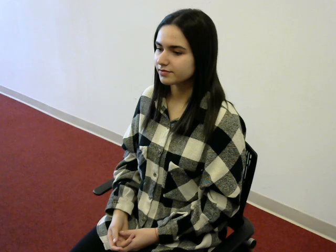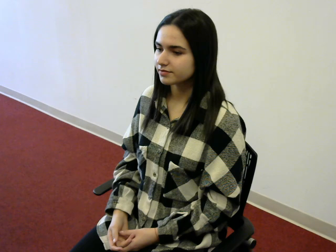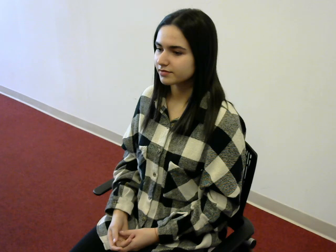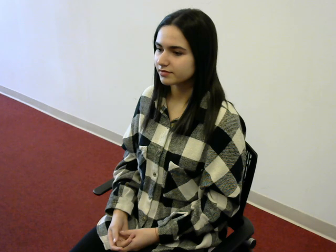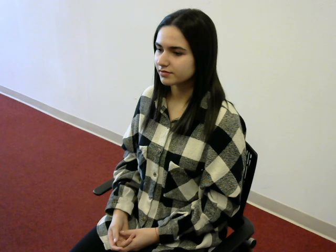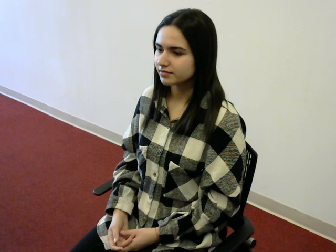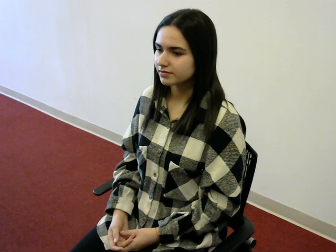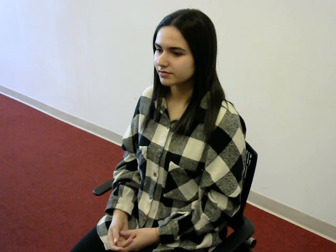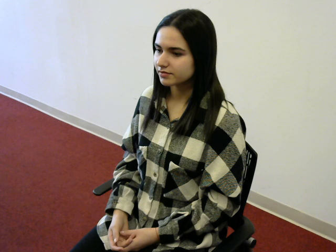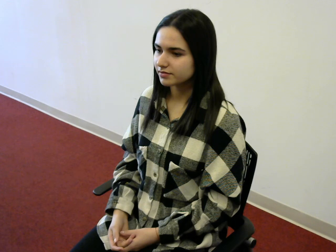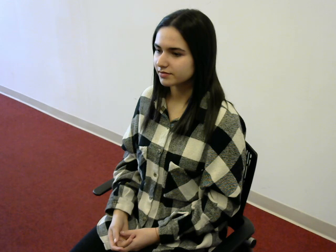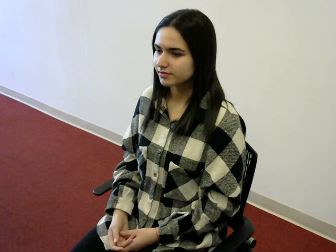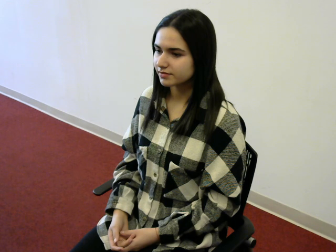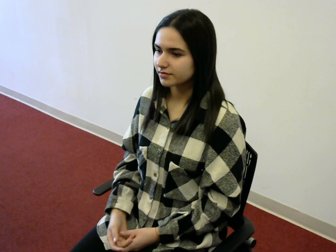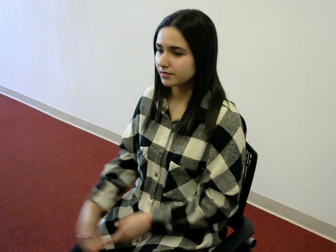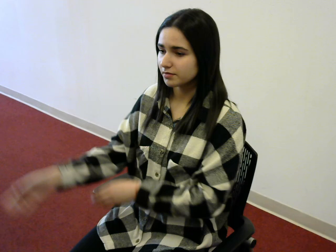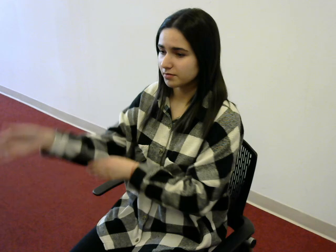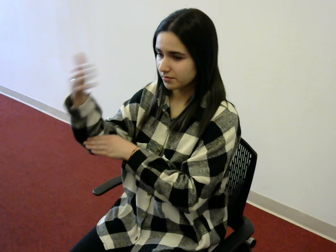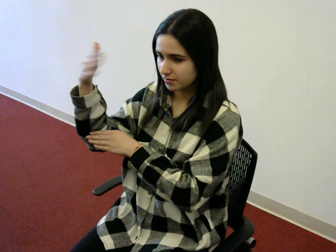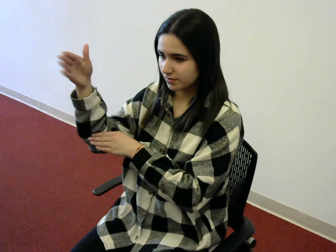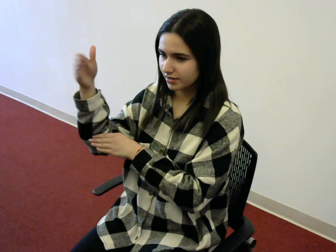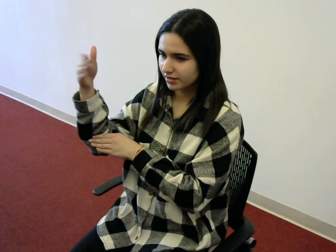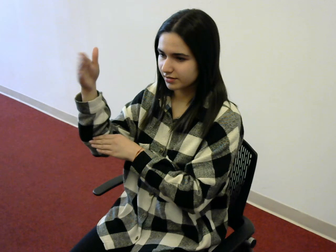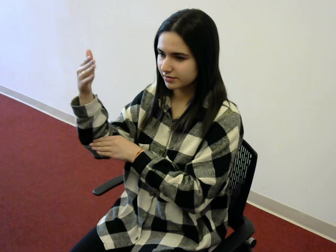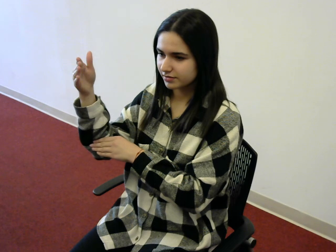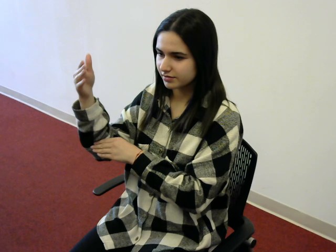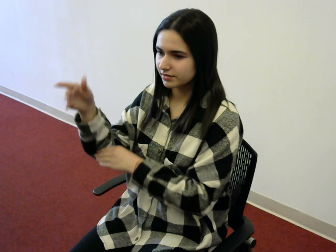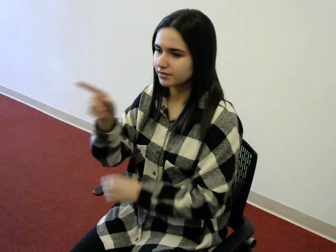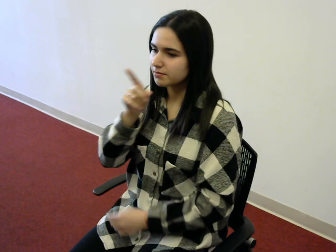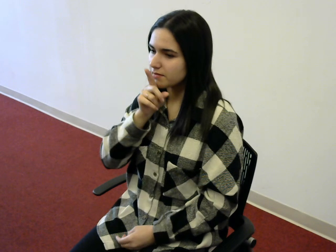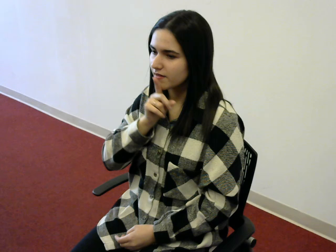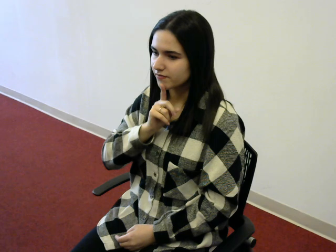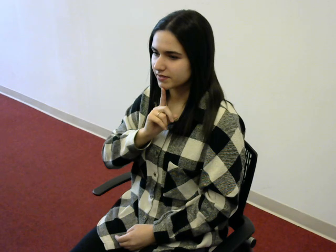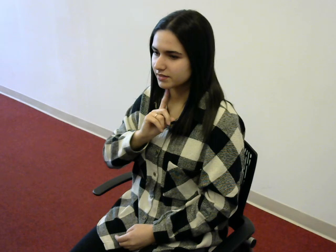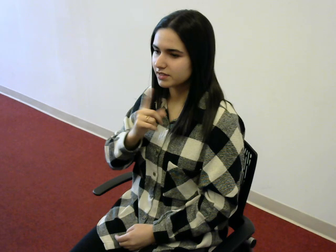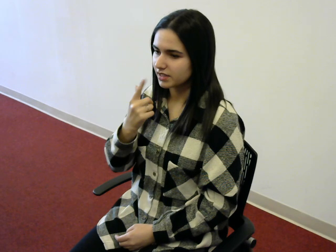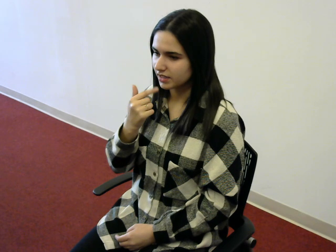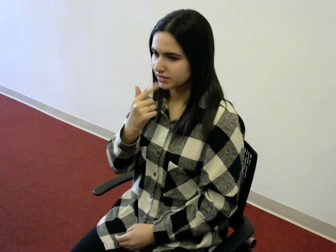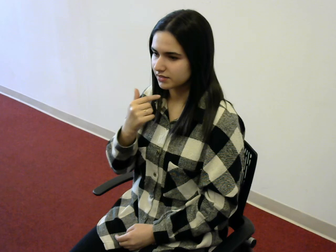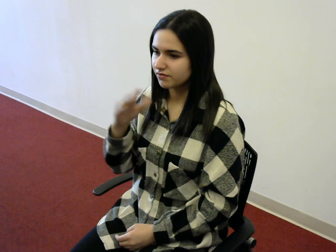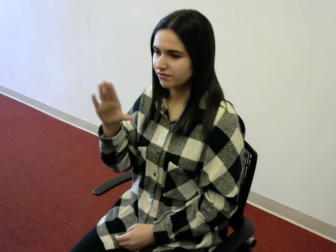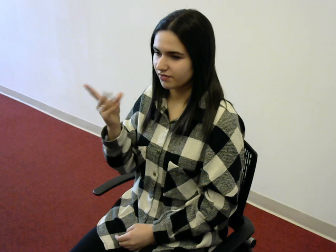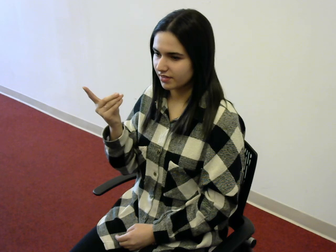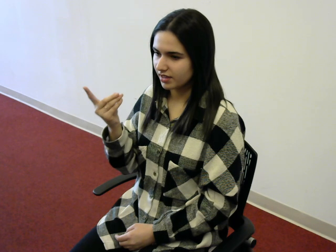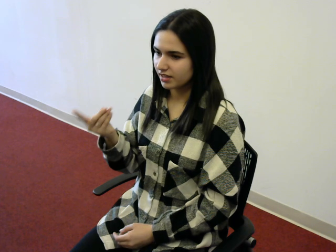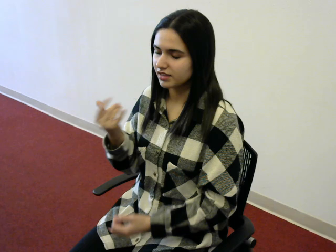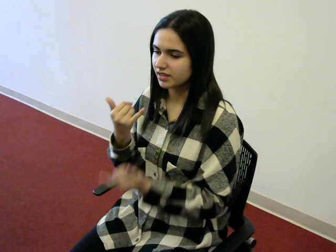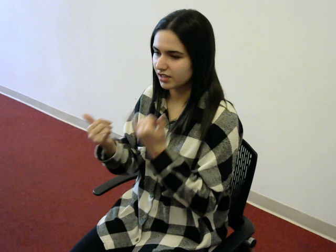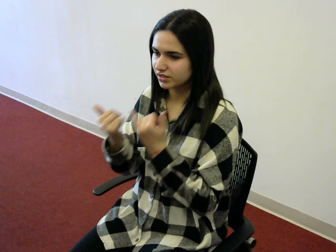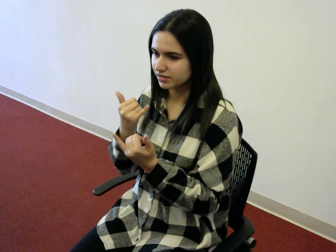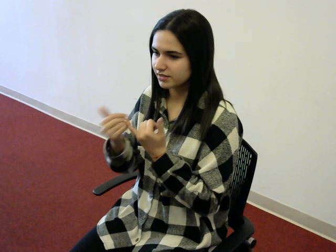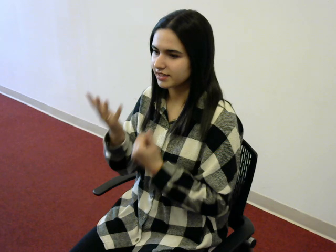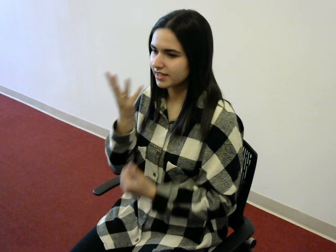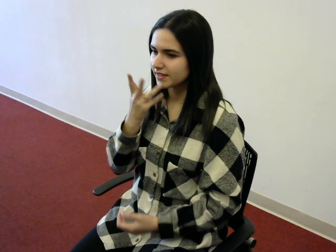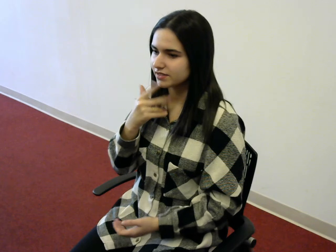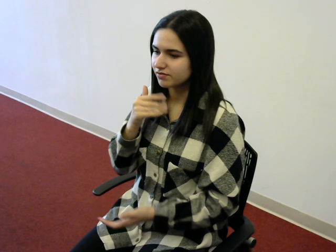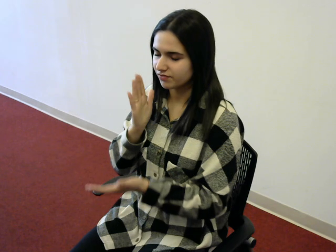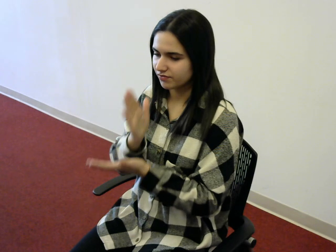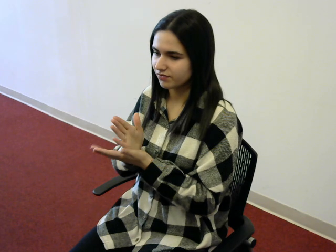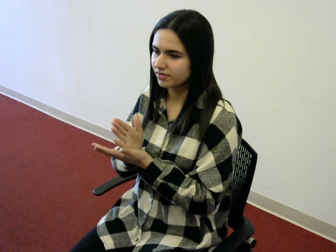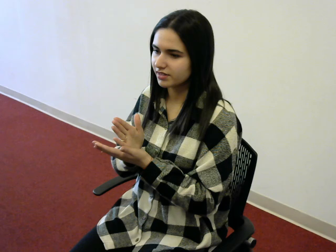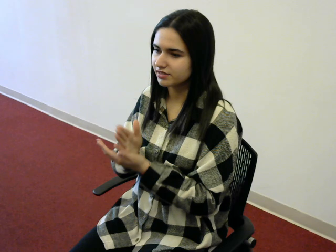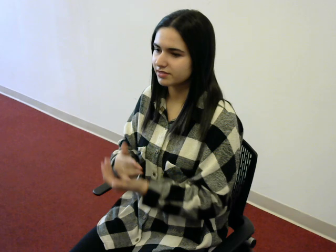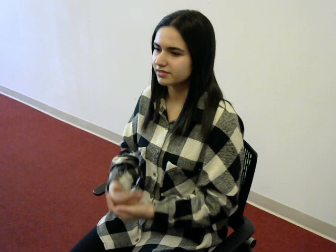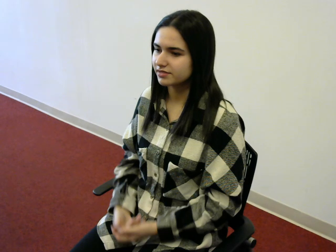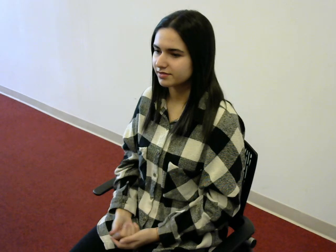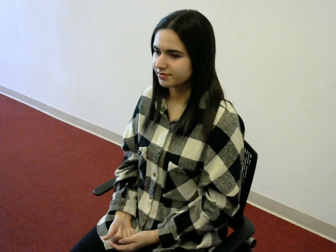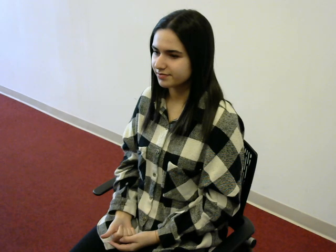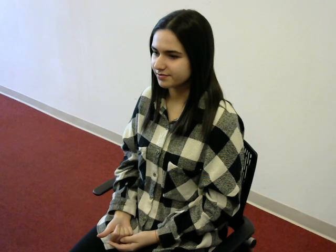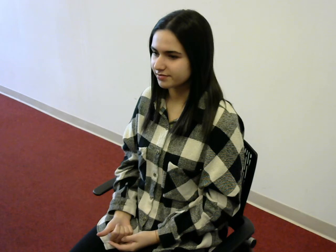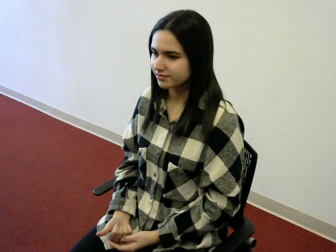Bayrağımızda mavi, qırmızı və yaşıl rənglər var